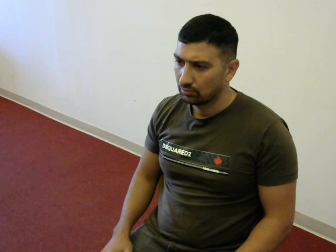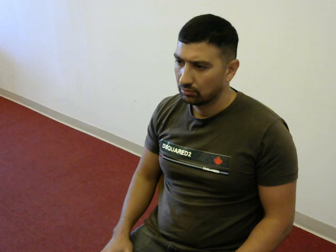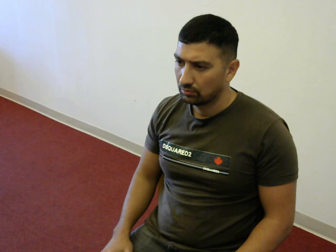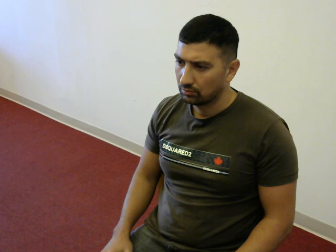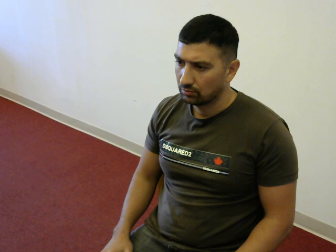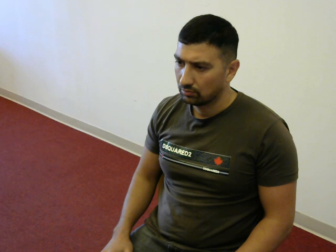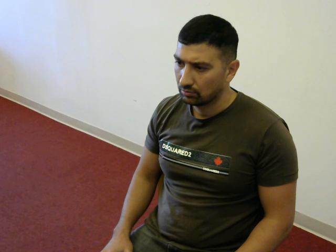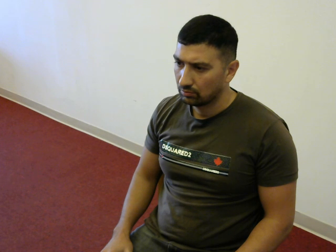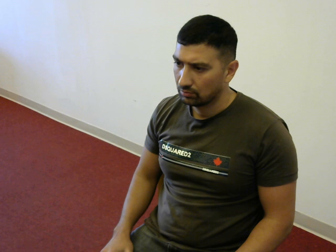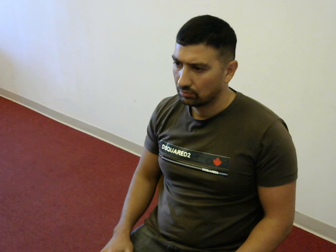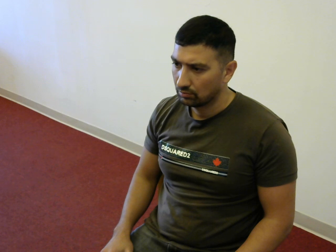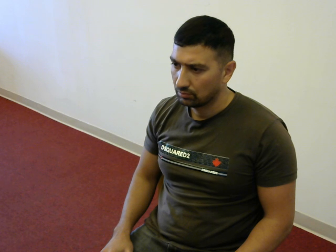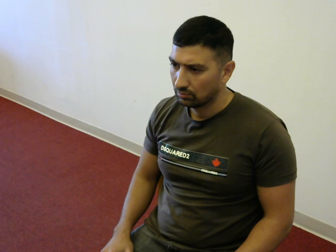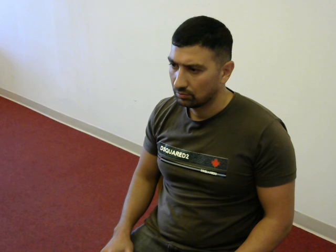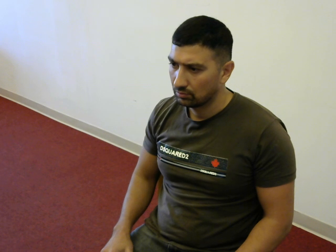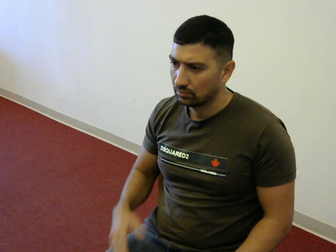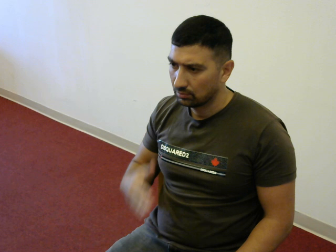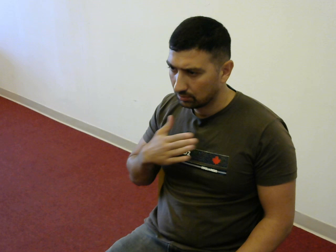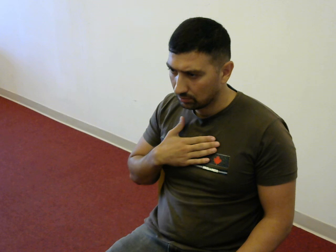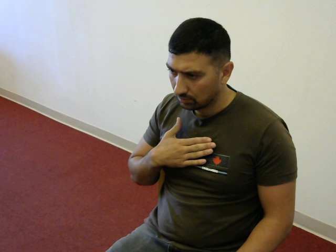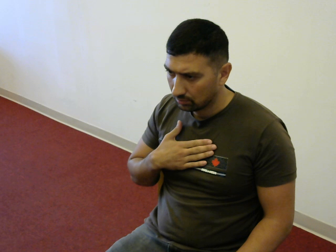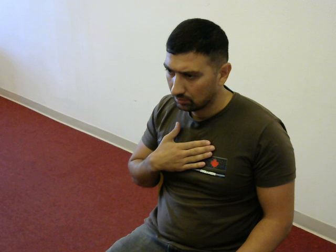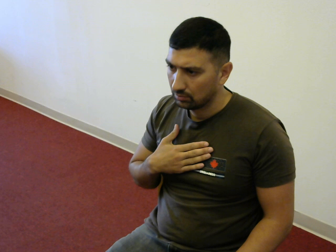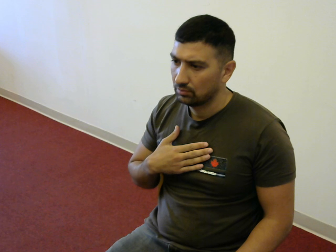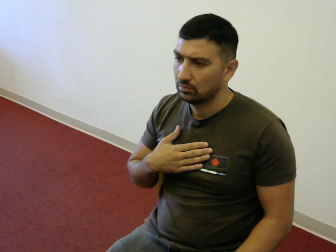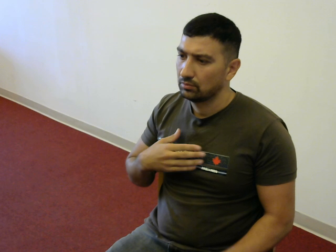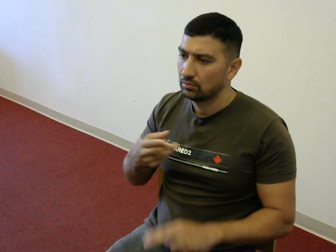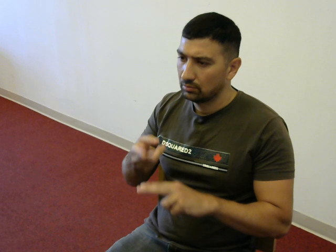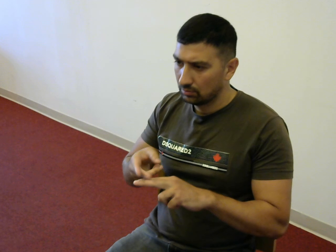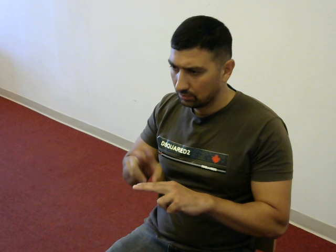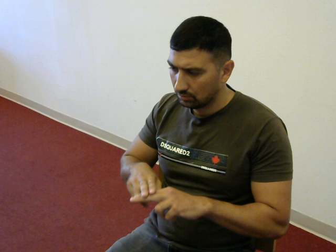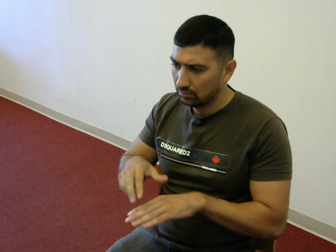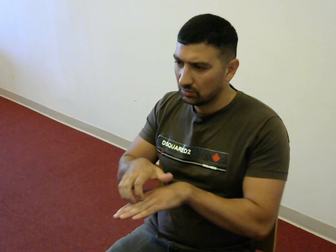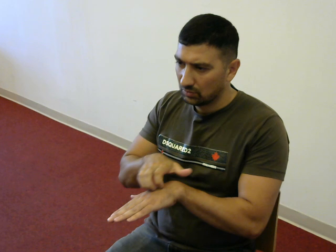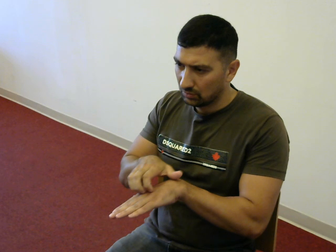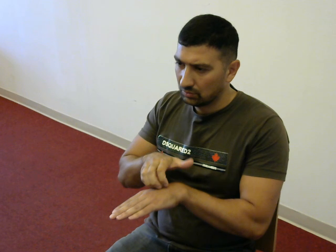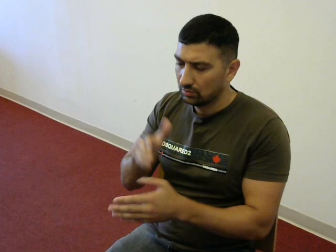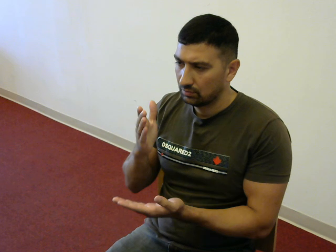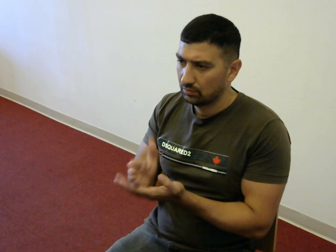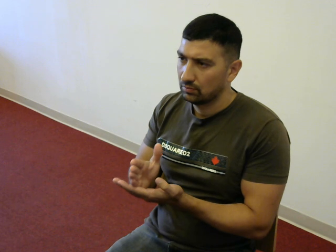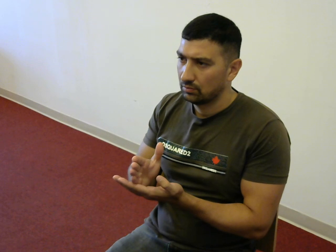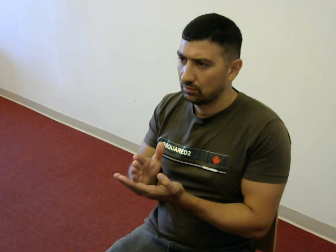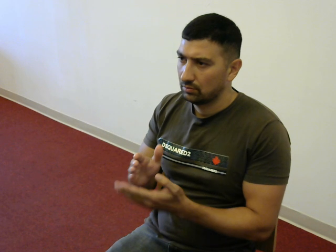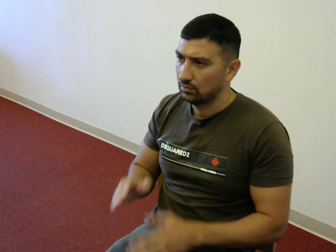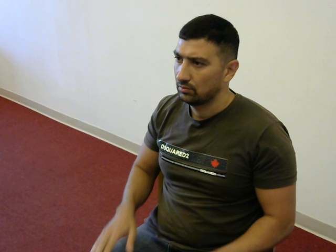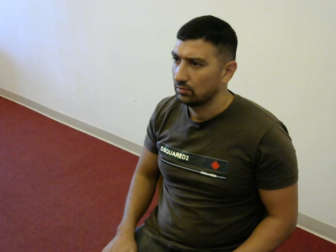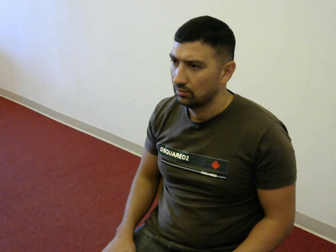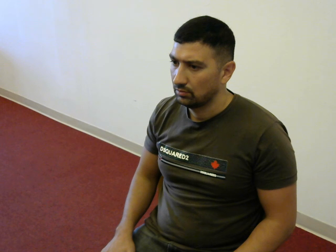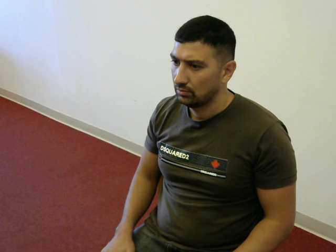Mənim buna alergiyam var